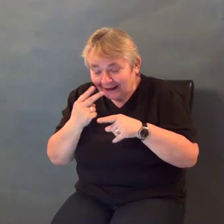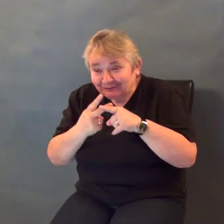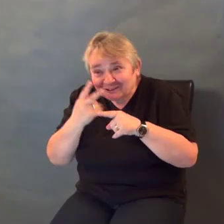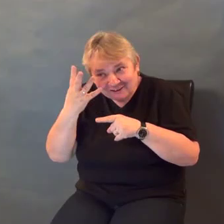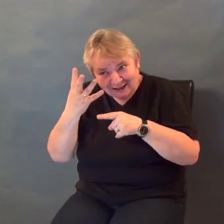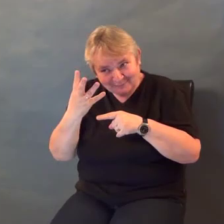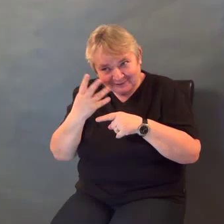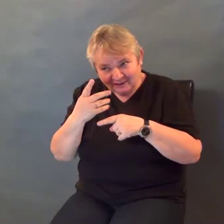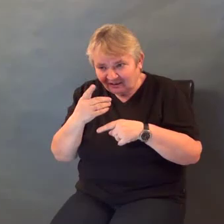Dwudziestego czwartego...